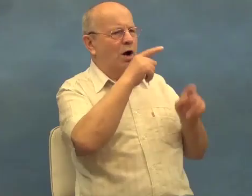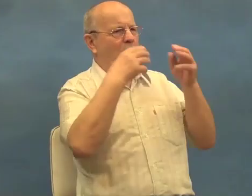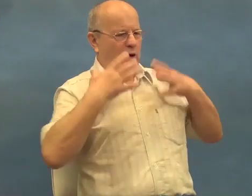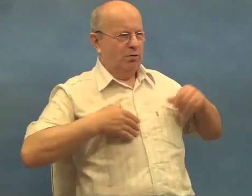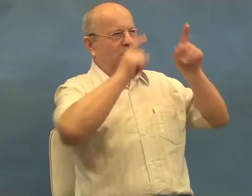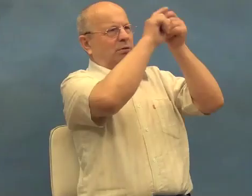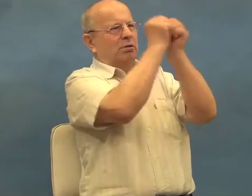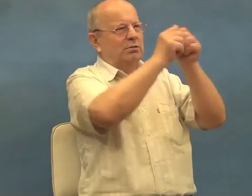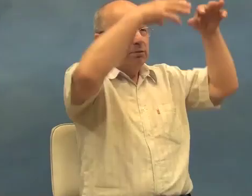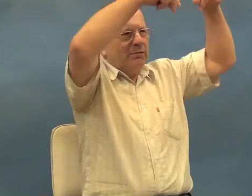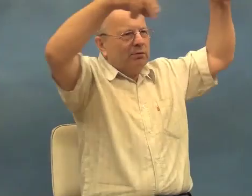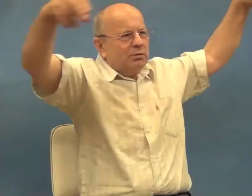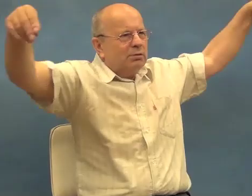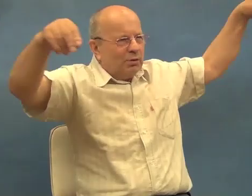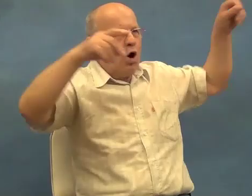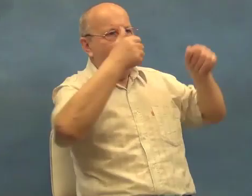Wyprane ubrania wiszą na sznurze.